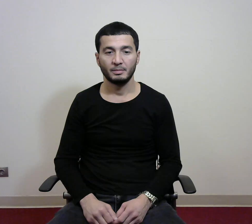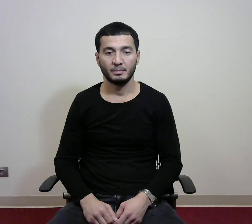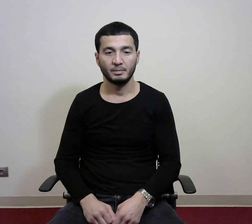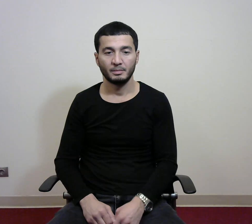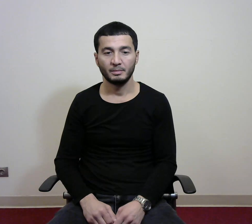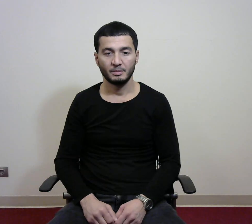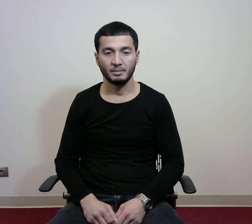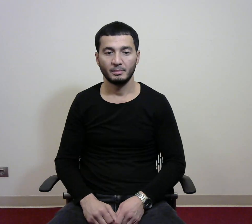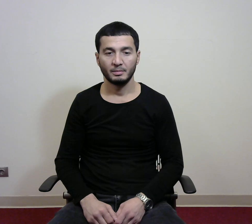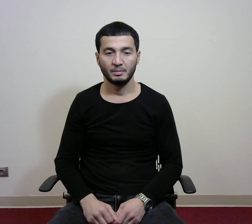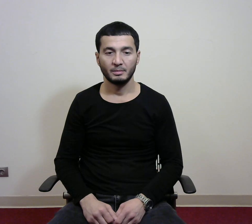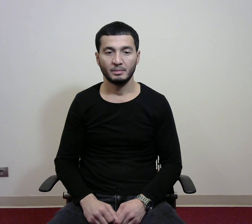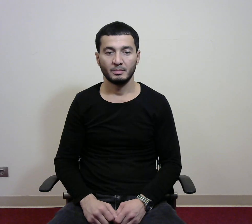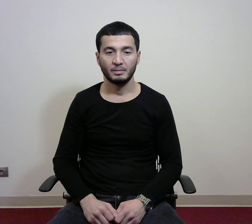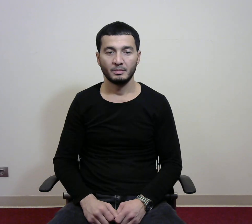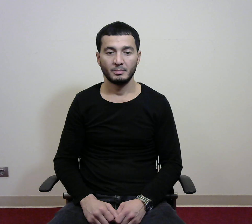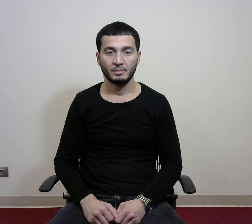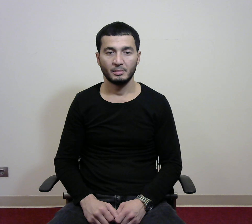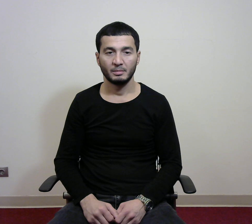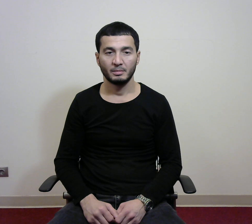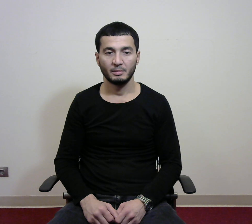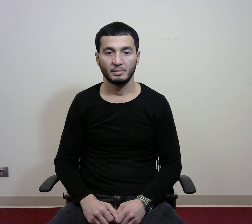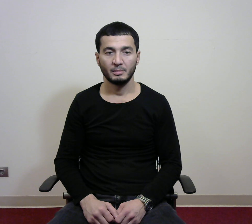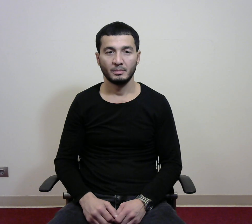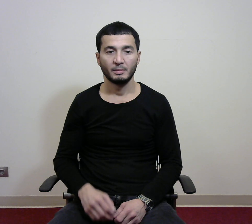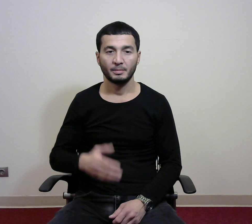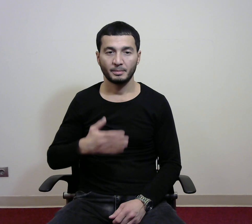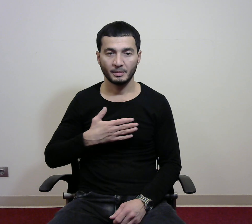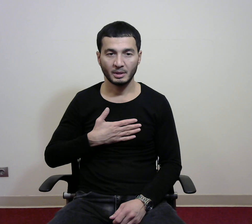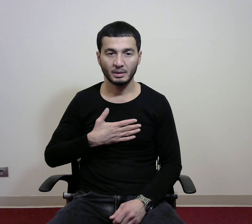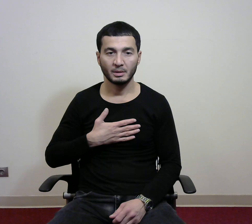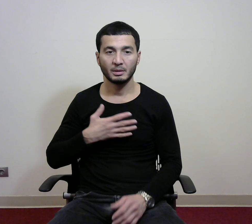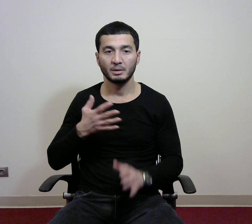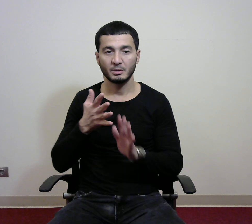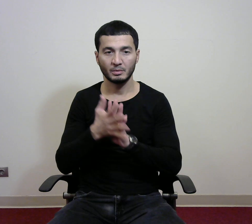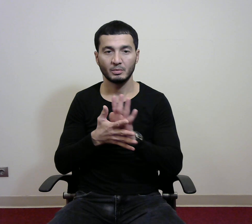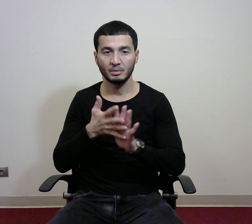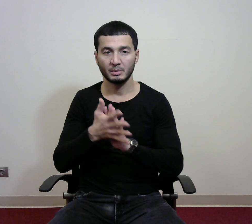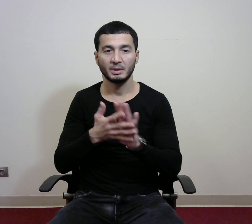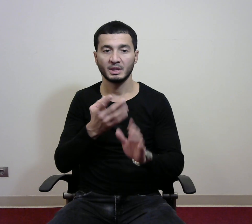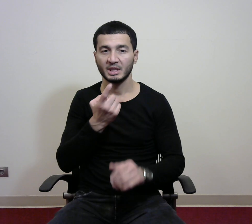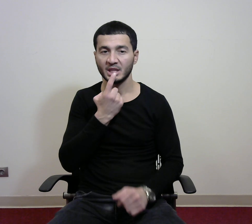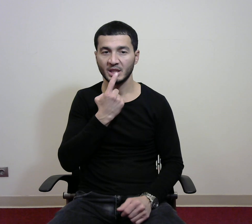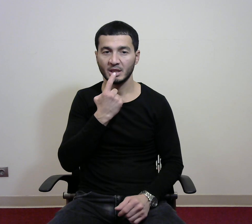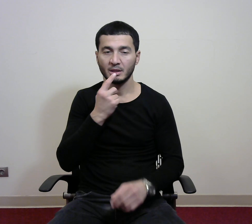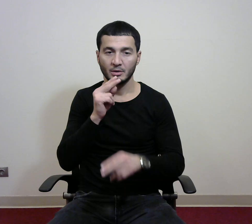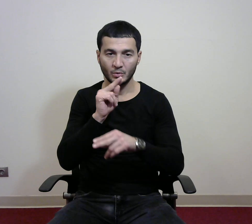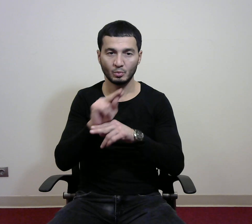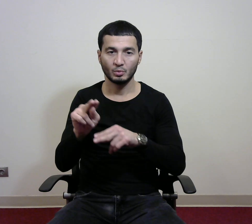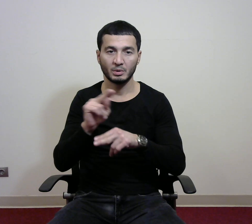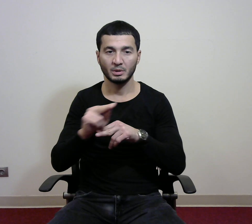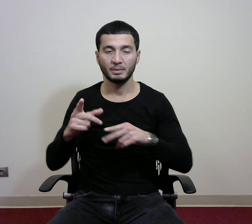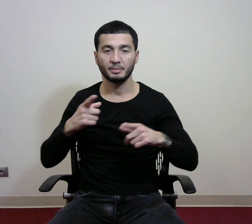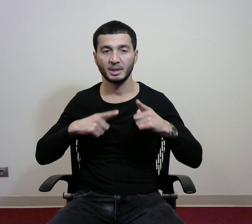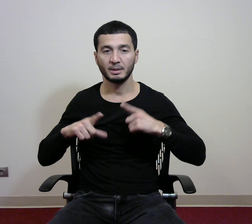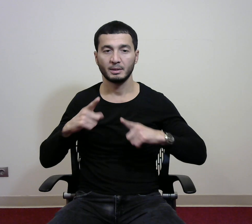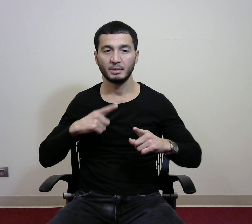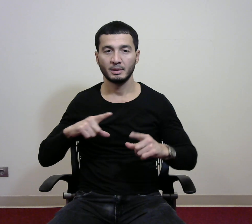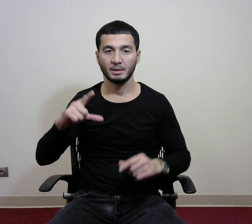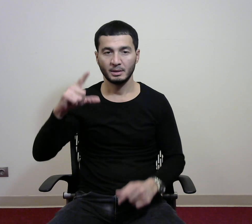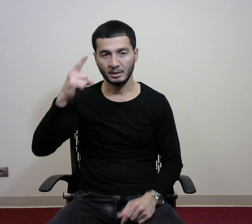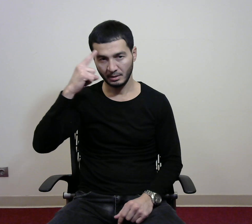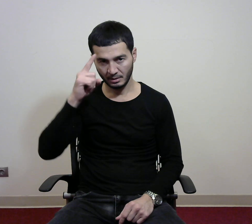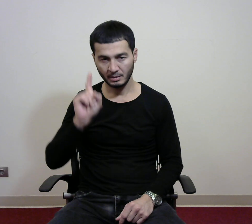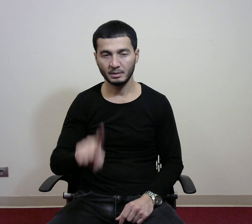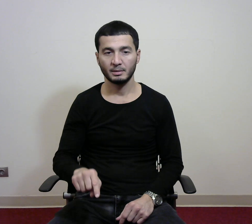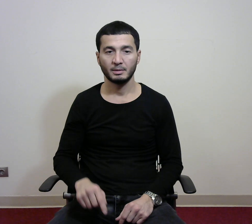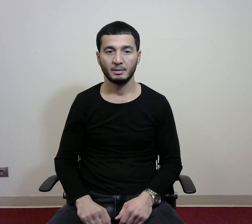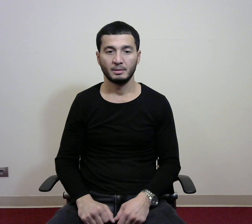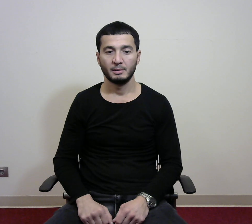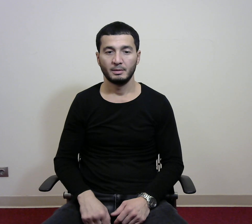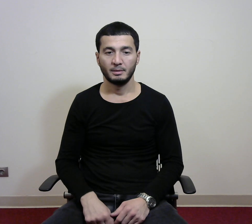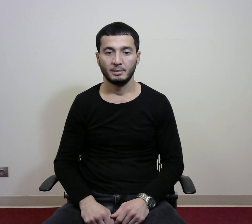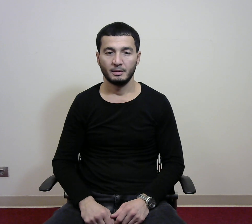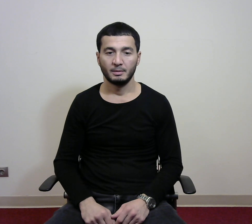Mən işarə dilini öyrədən müəllim tanıyıram